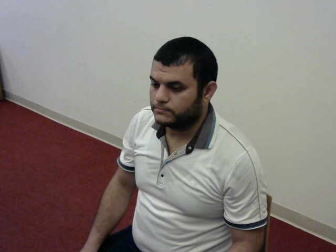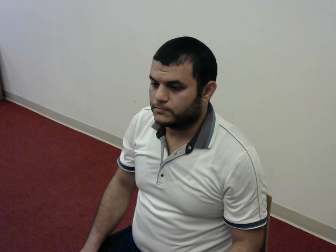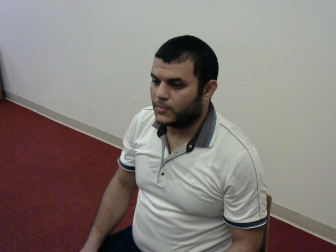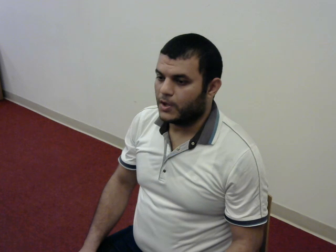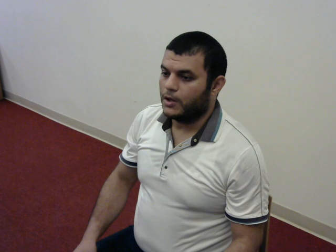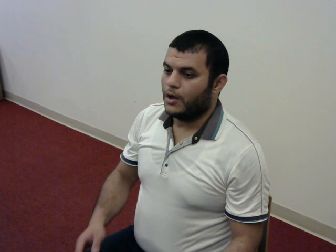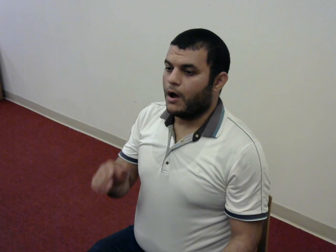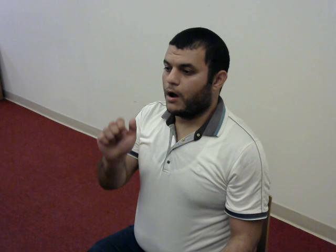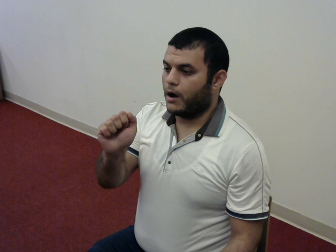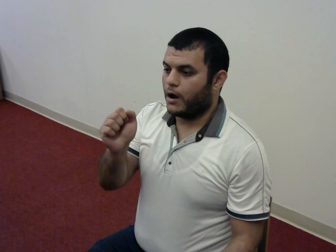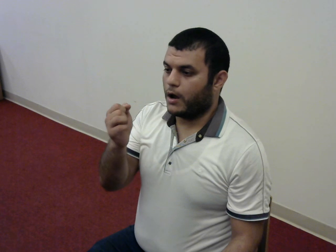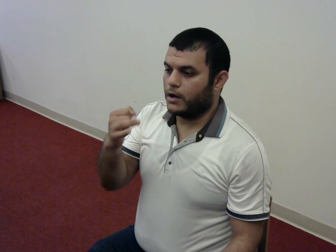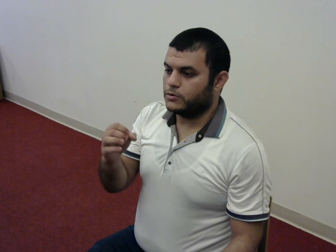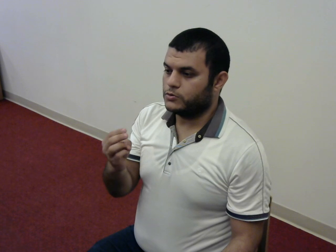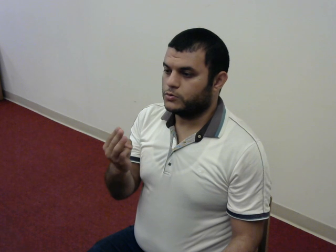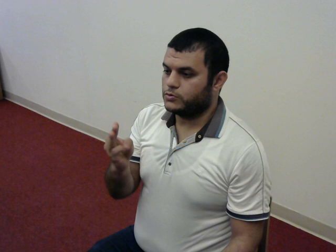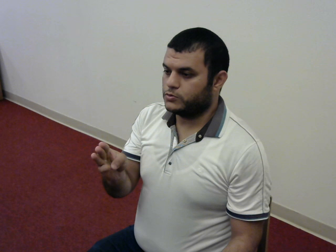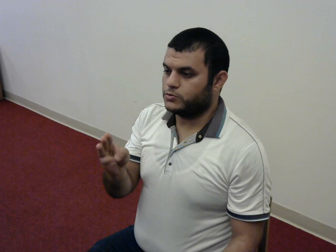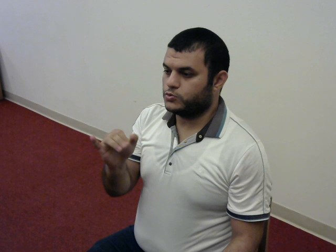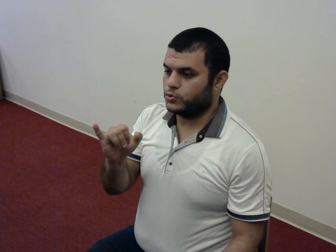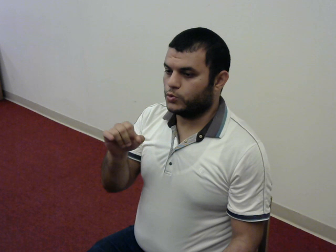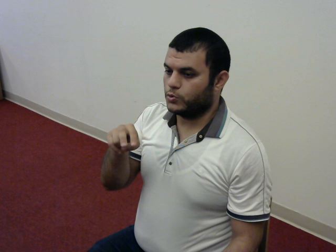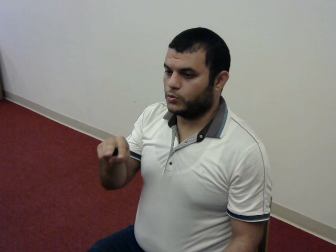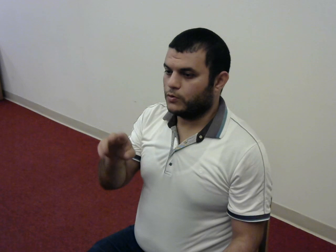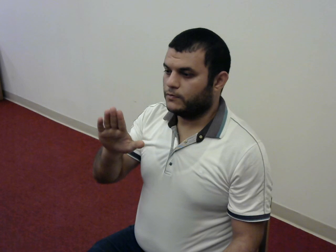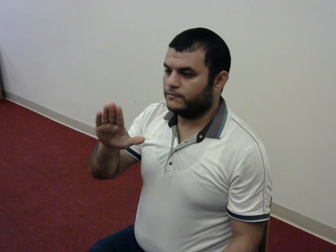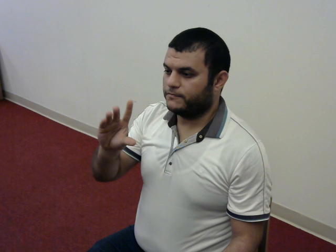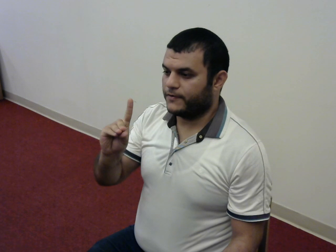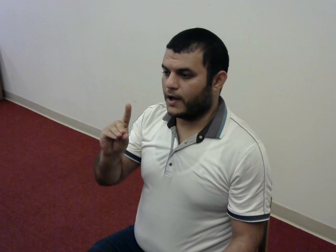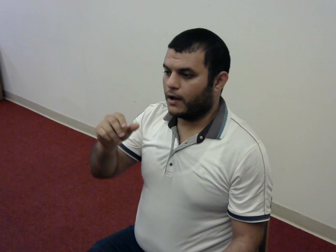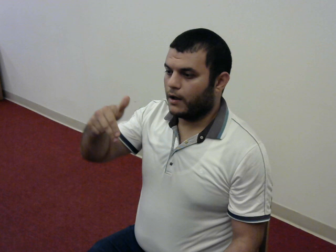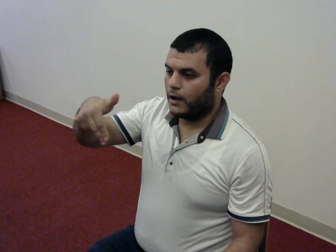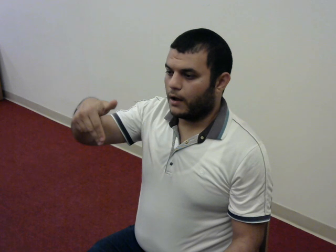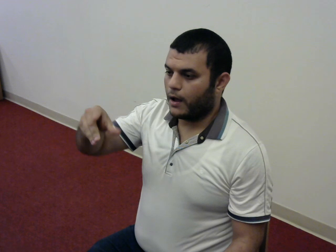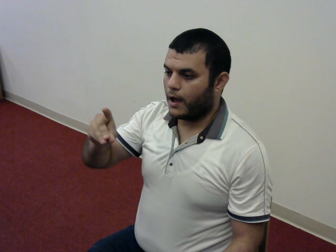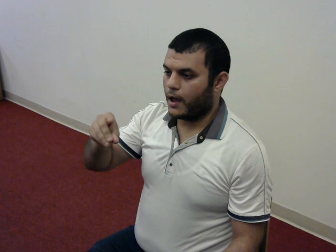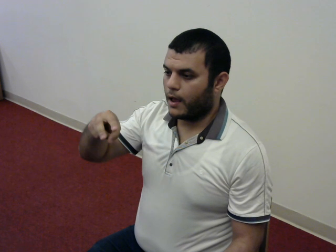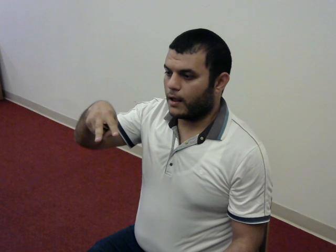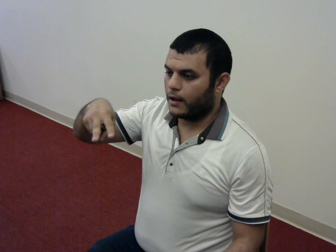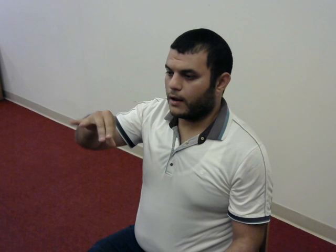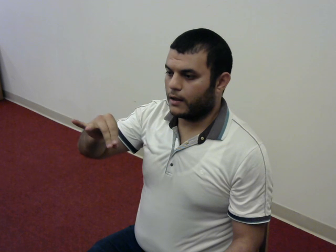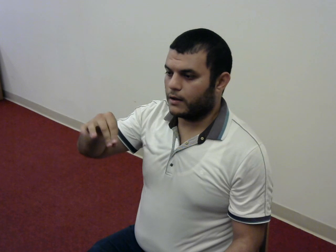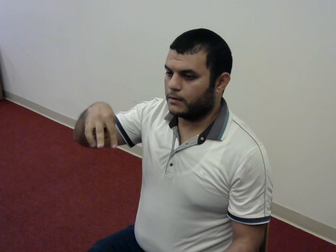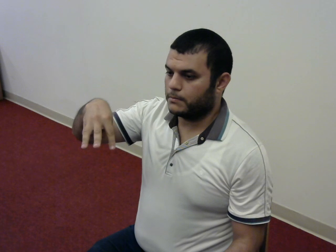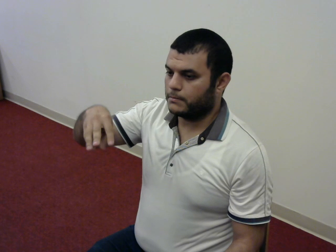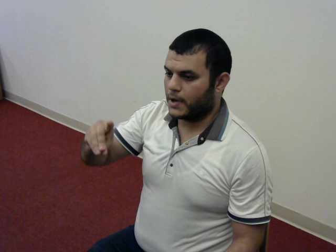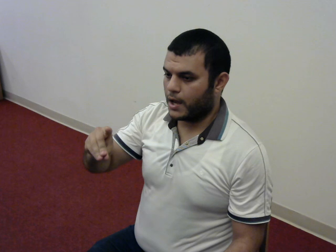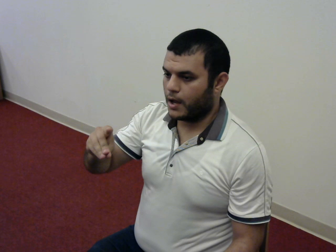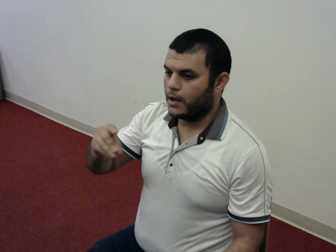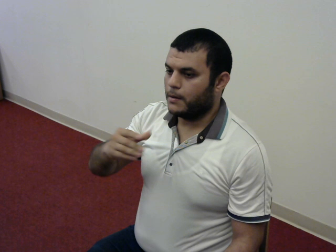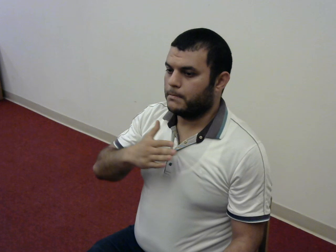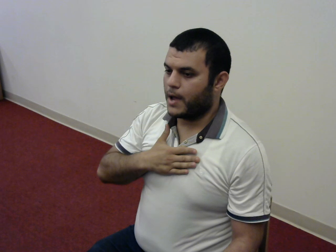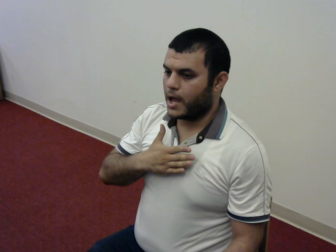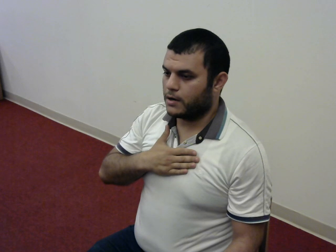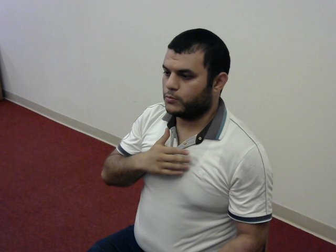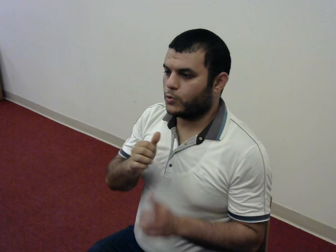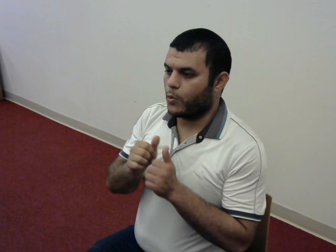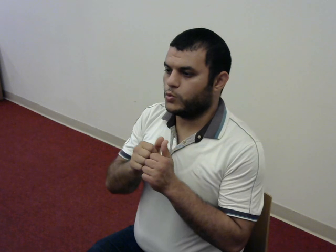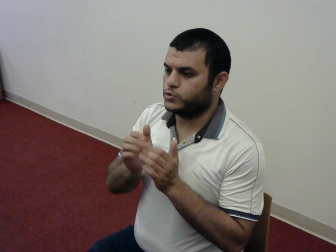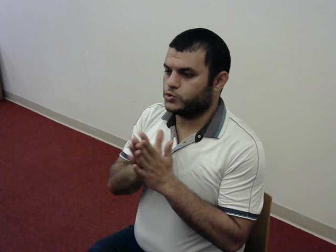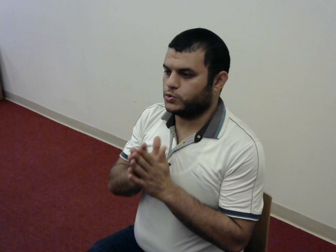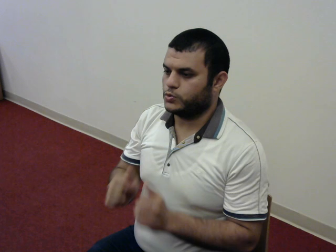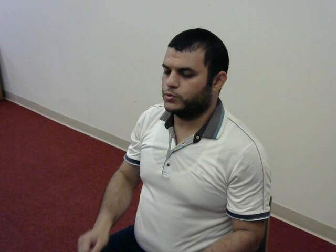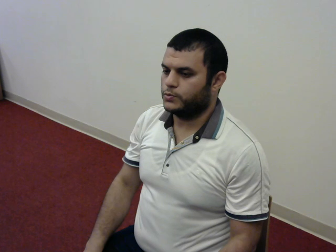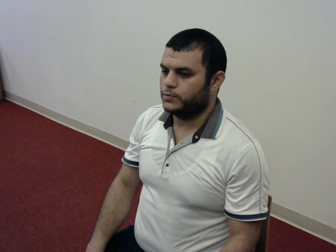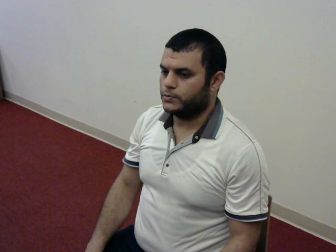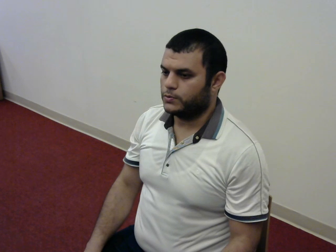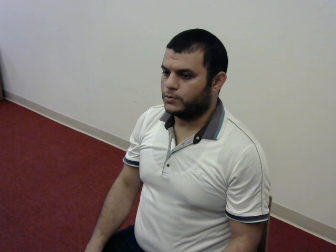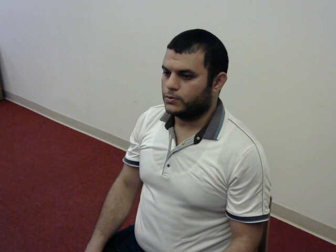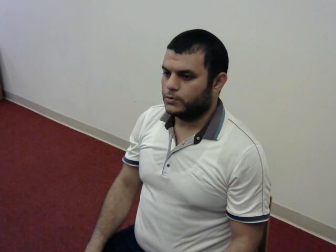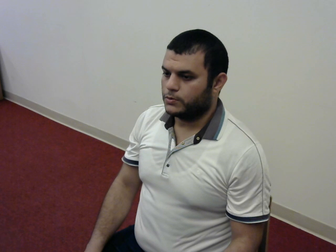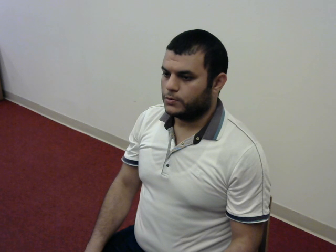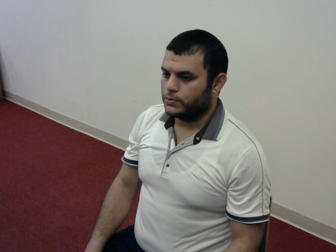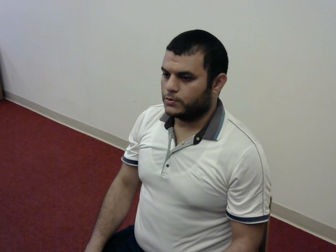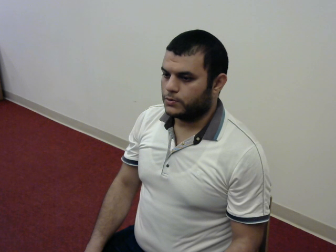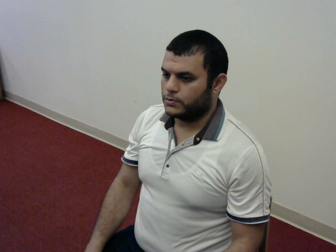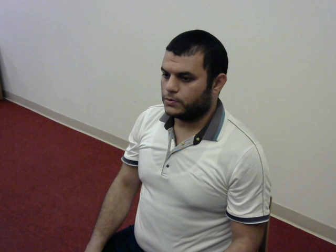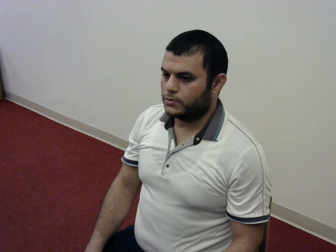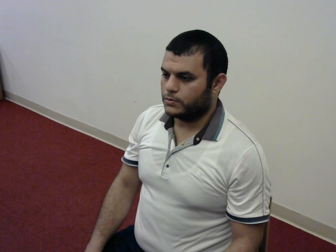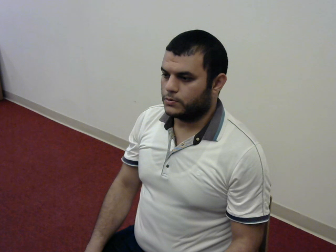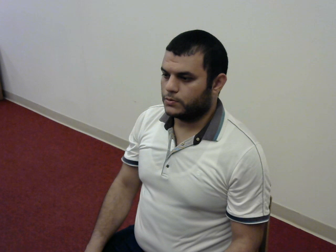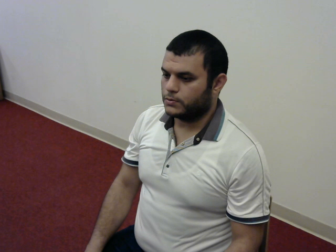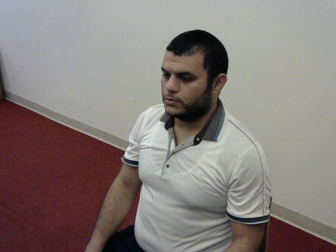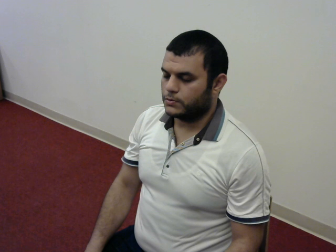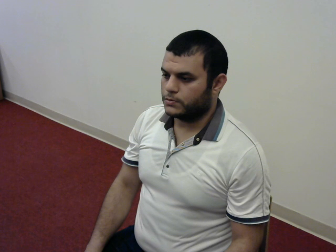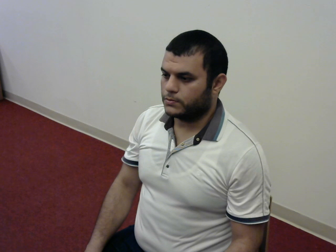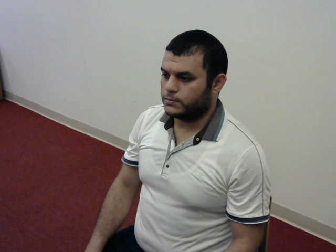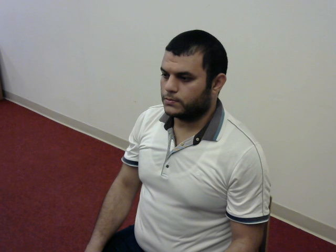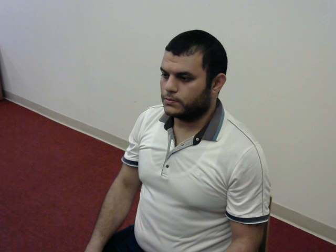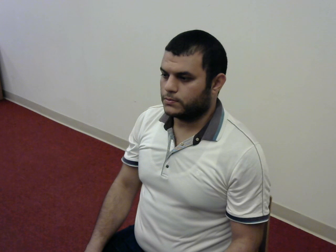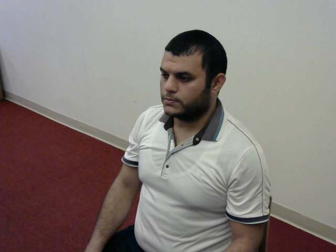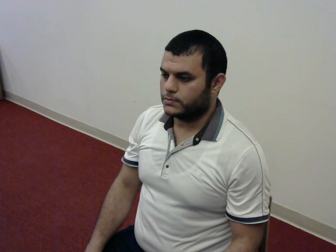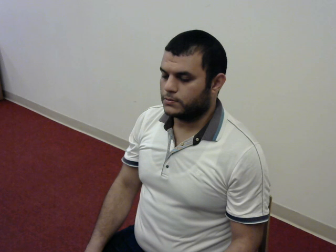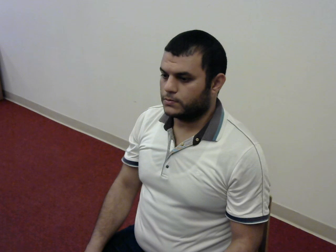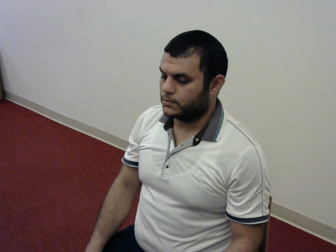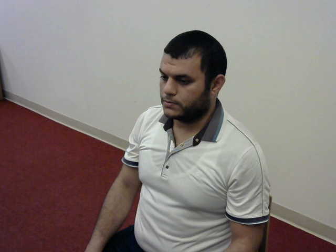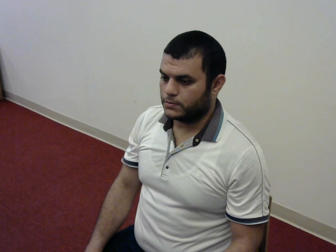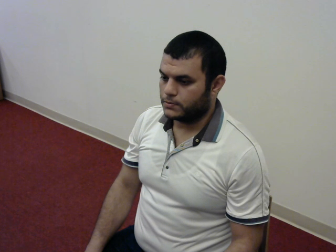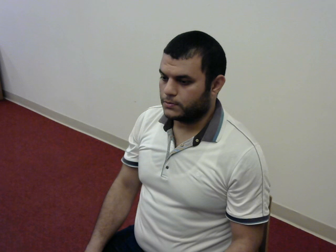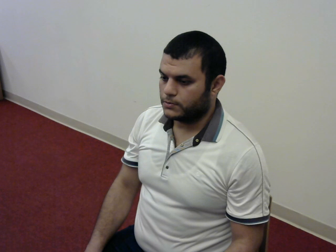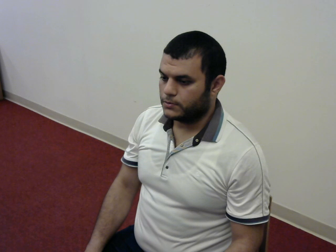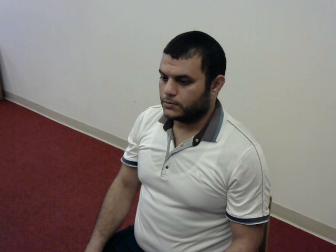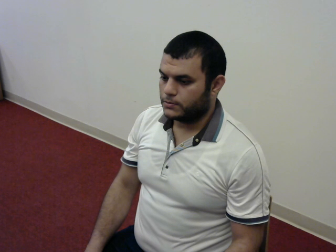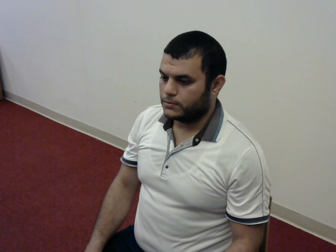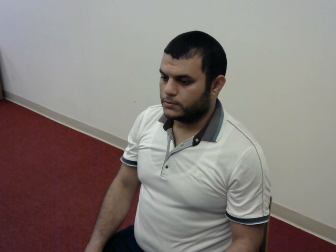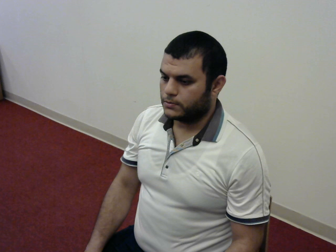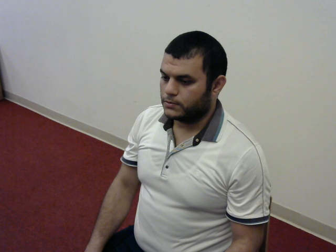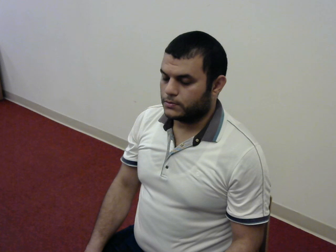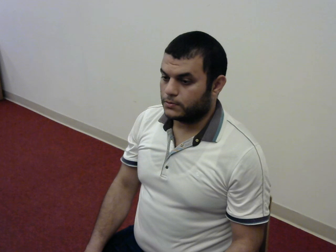Aygül və Həlimə mənim qonşularımdır